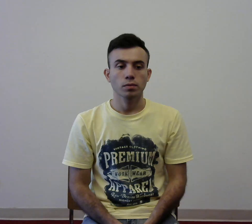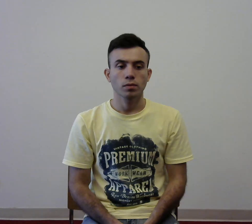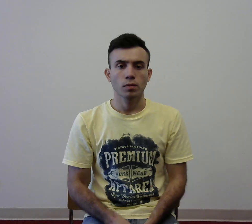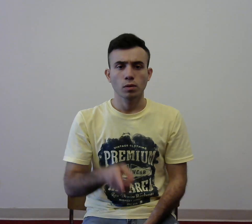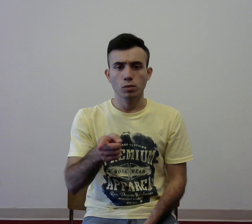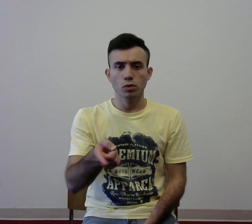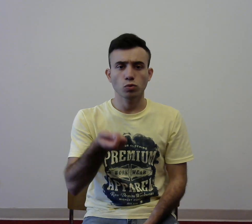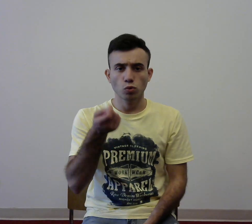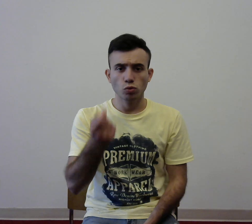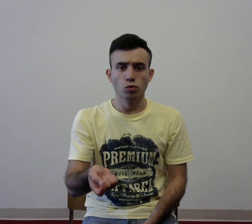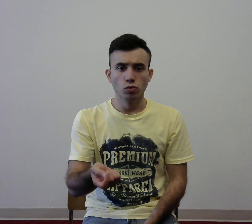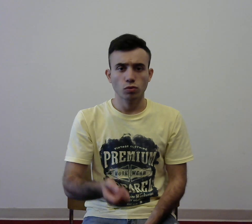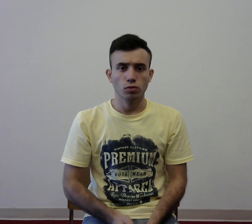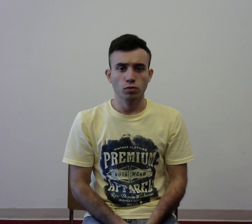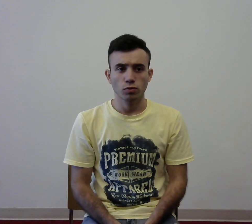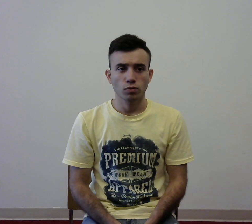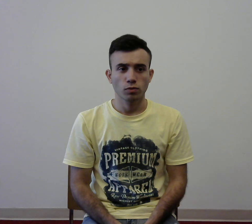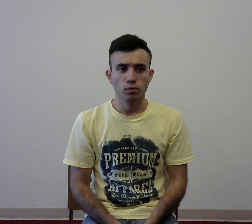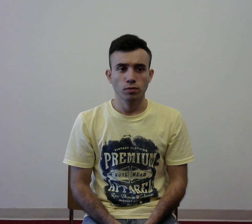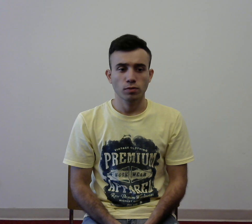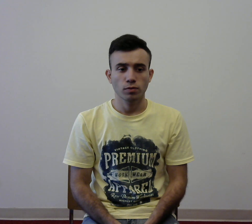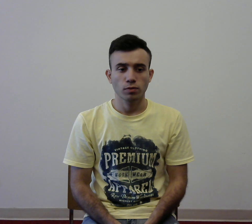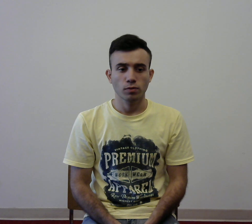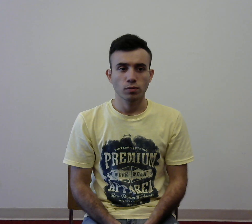Bu ucuzdur